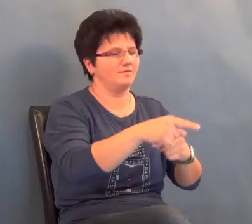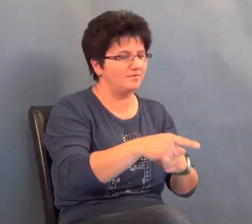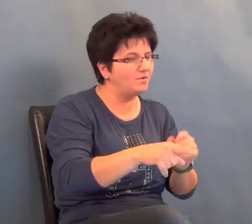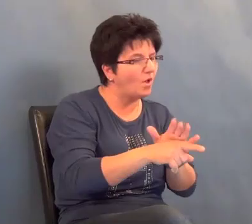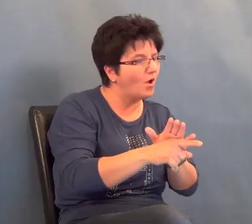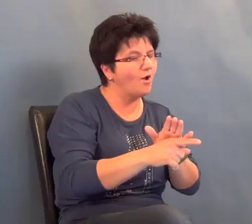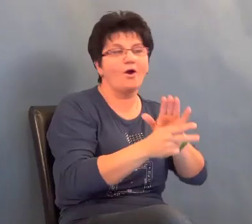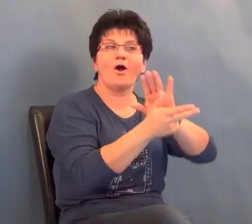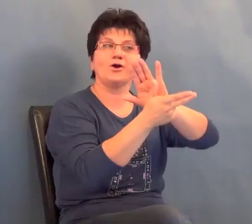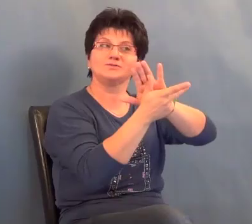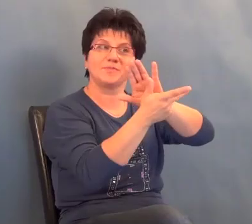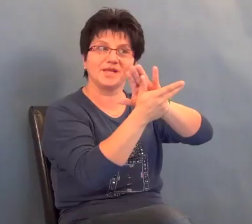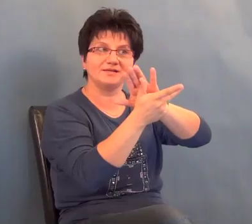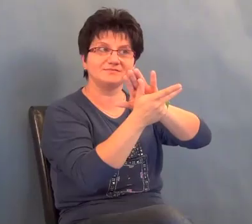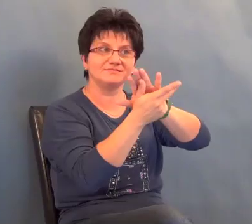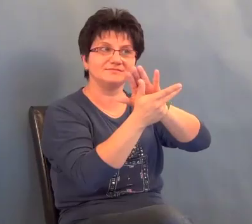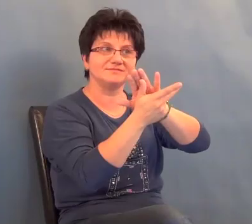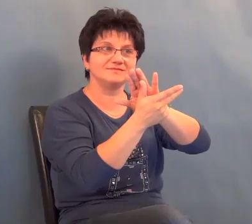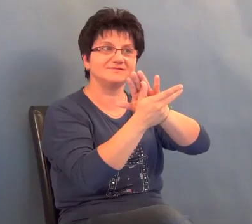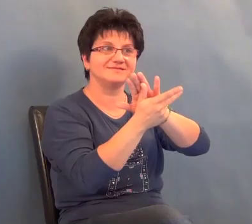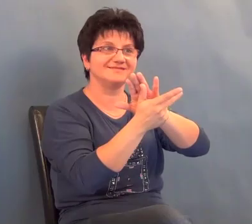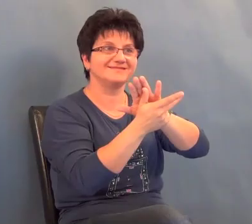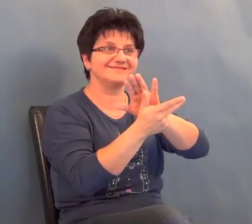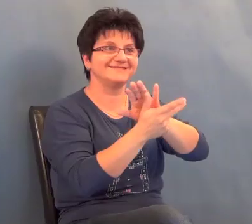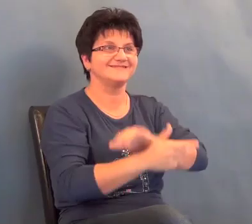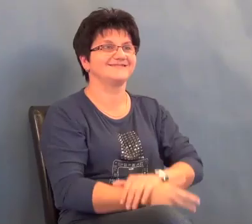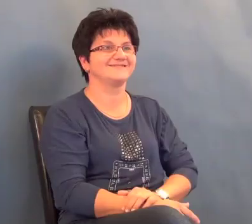Do osiemnastej.